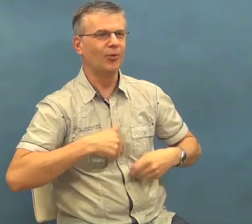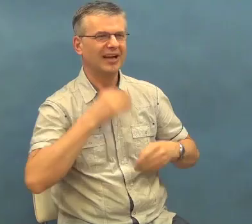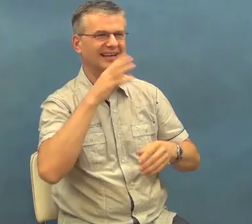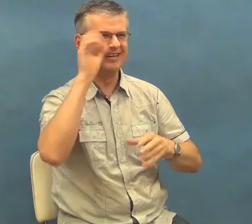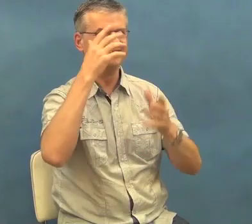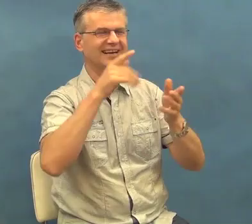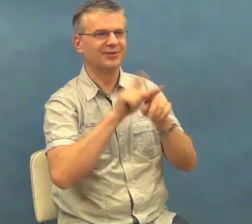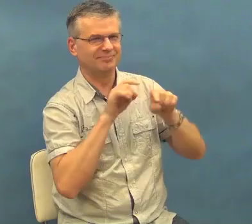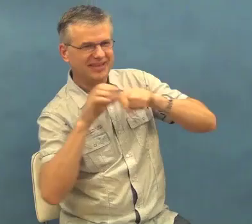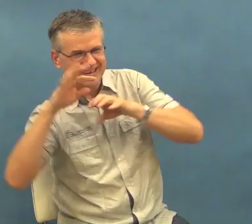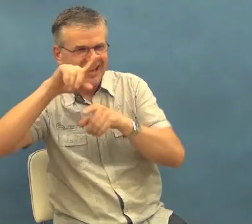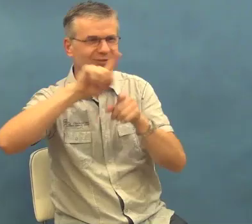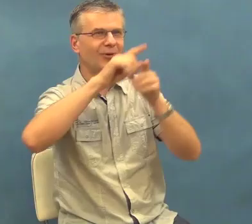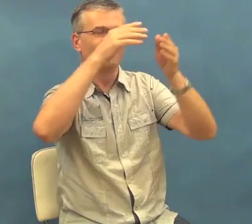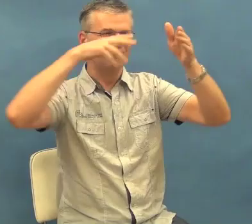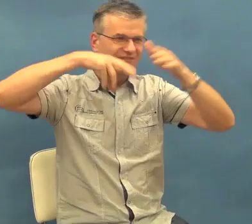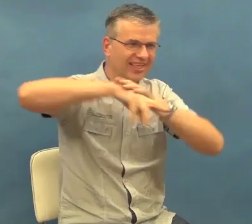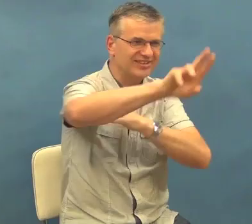Biegnie do niego, wbiega przez wejście.